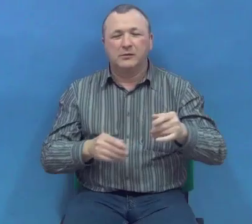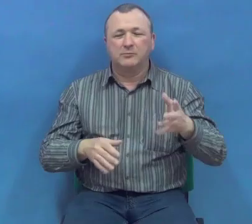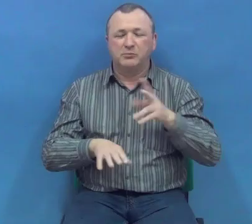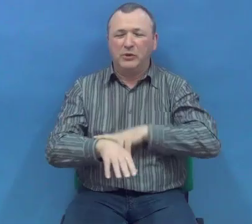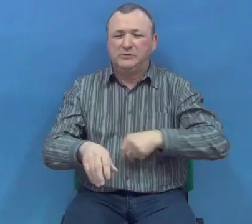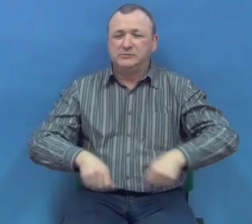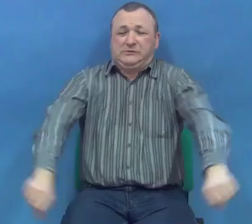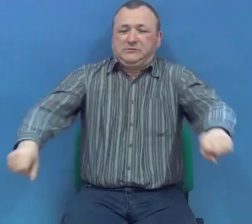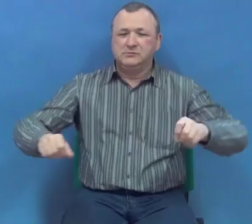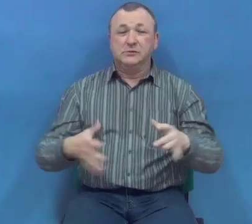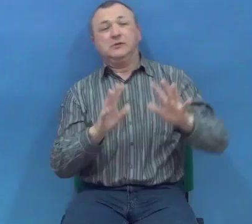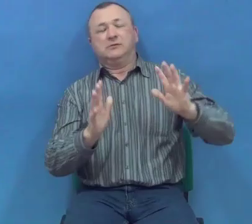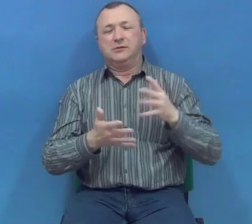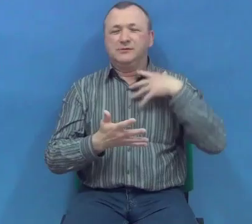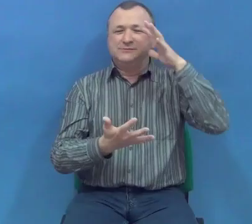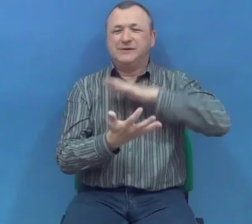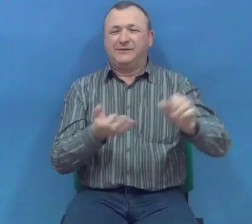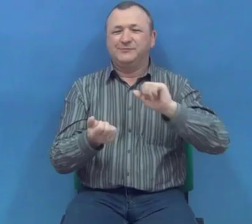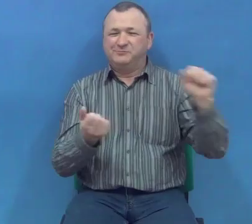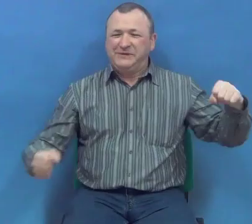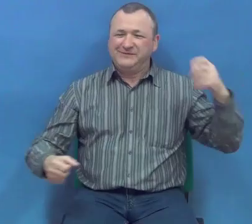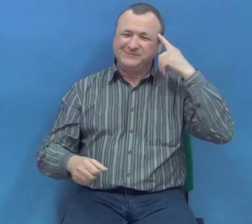Policjant poruszył rękoma, a Charlie się przestraszył, bo myślał, że chce go uderzyć.